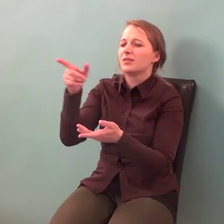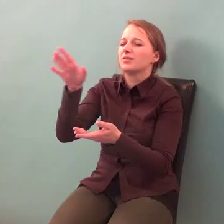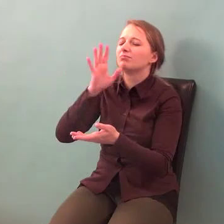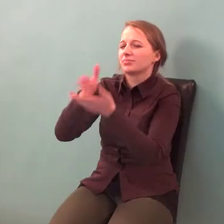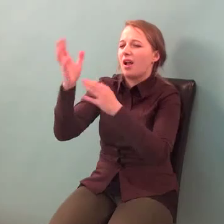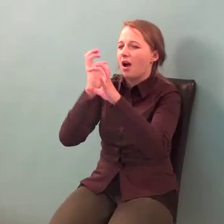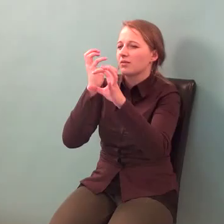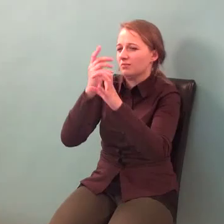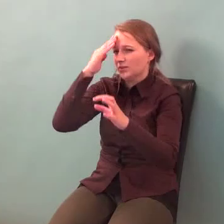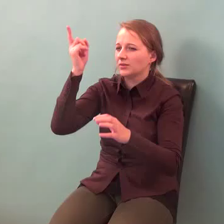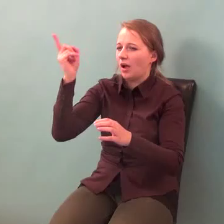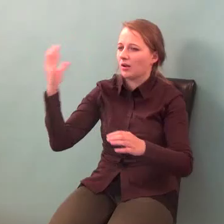Prawdopodobnie w autobusie, wiesz, jest zakaz.